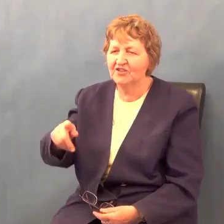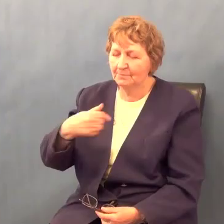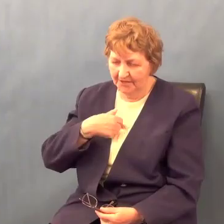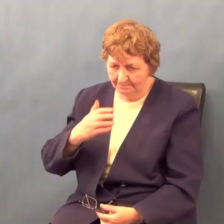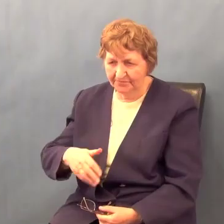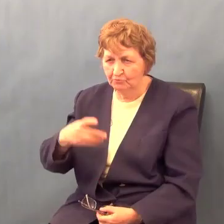Ja już.